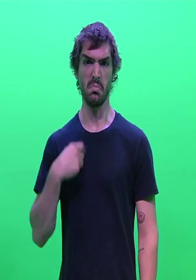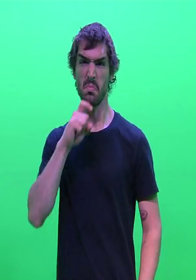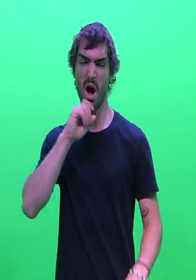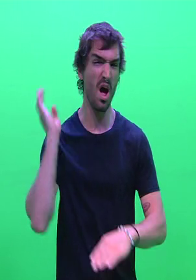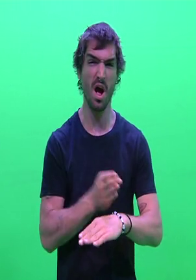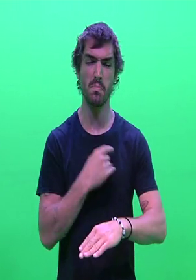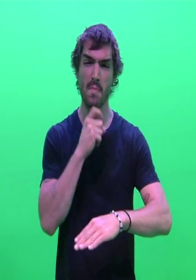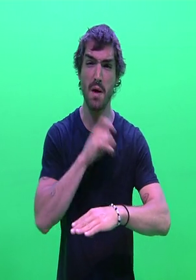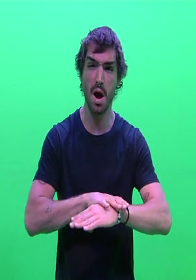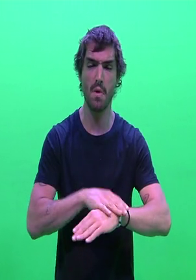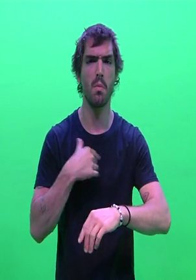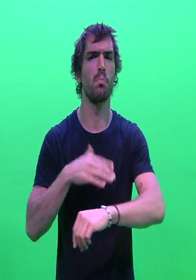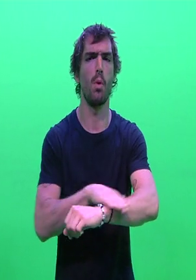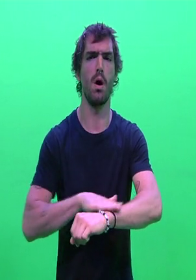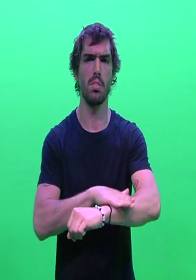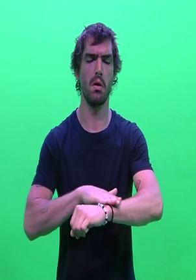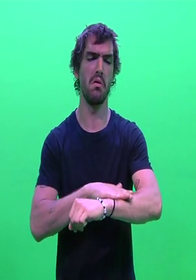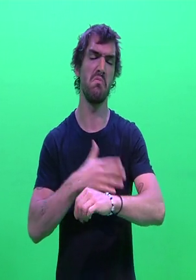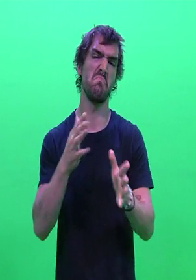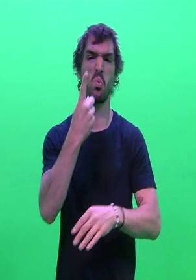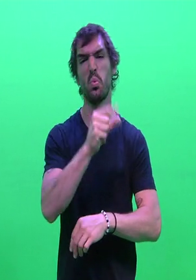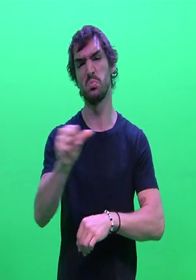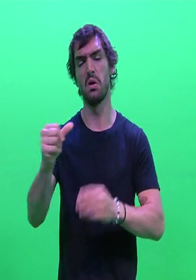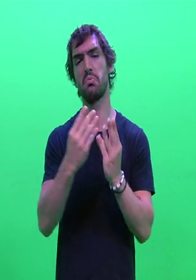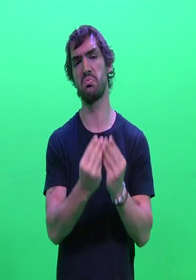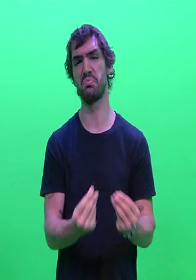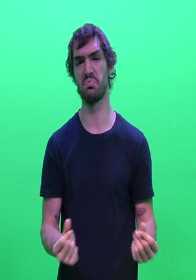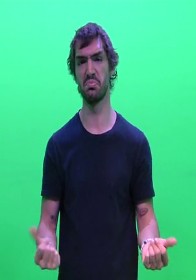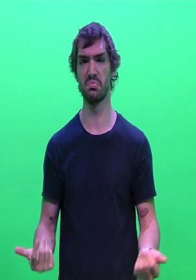Em feia mal la mà perquè em vaig donar un cop. M'he posat una pomada durant una setmana i m'ha desaparegut.